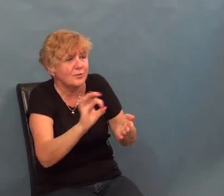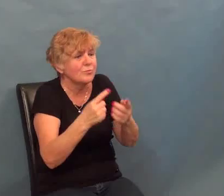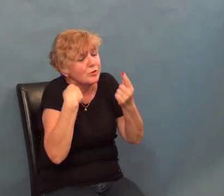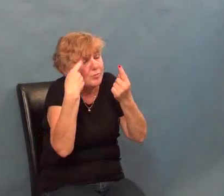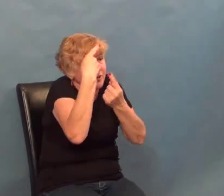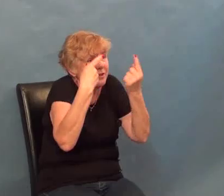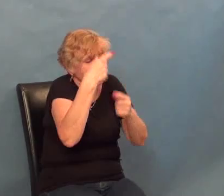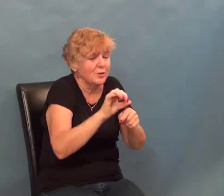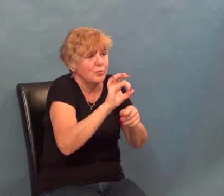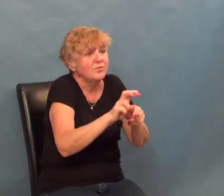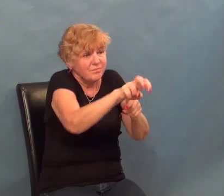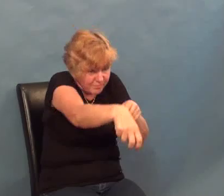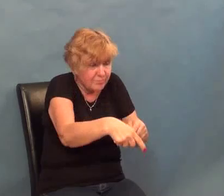Dlatego ja myślę, że wyskoczyła.